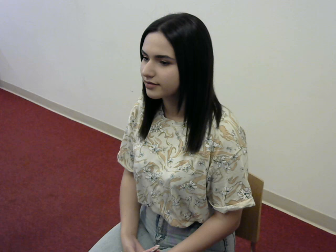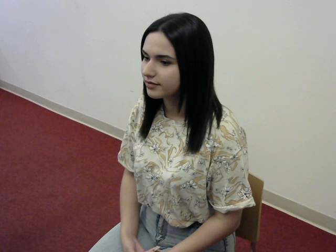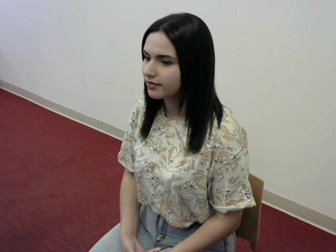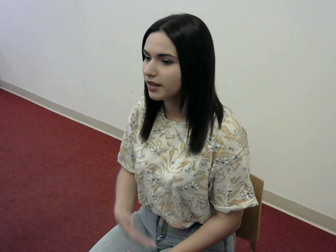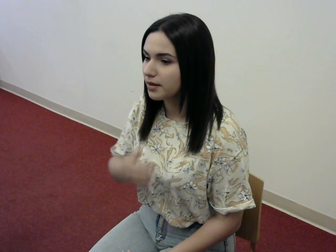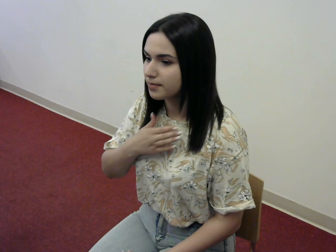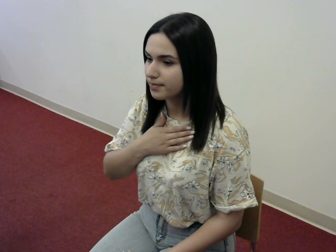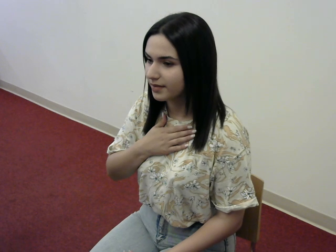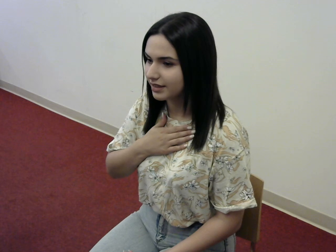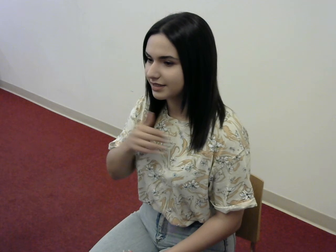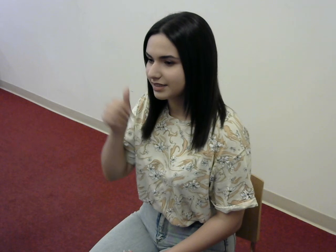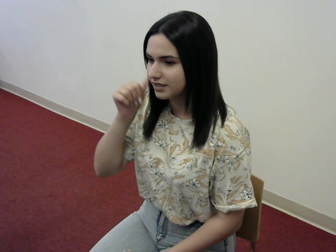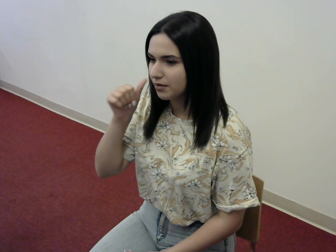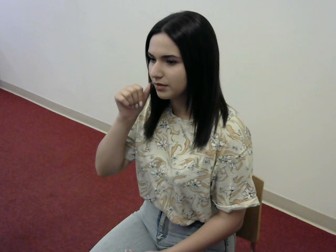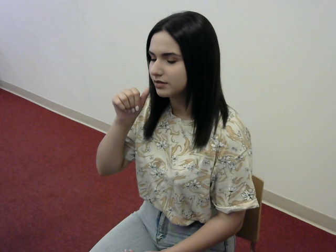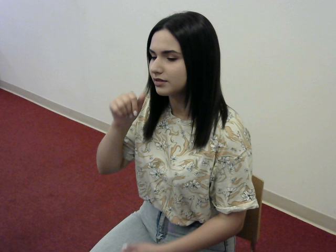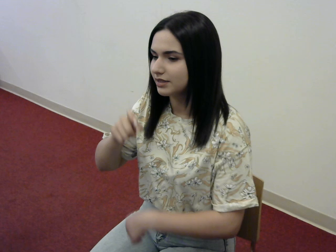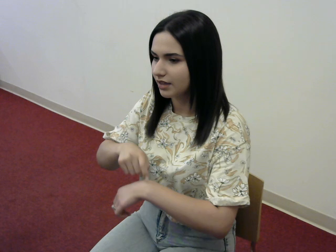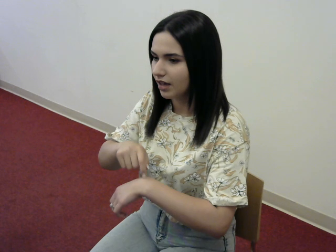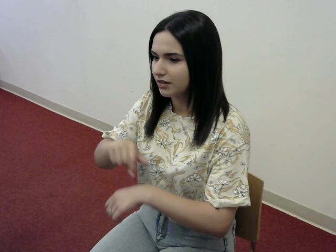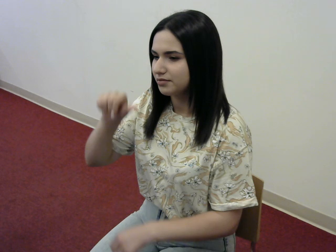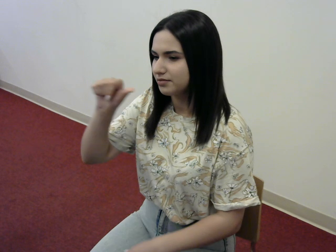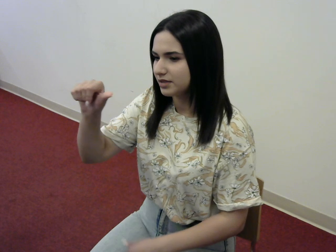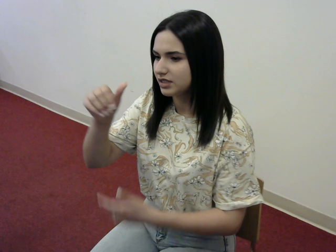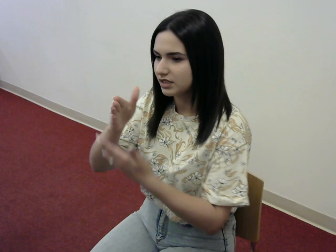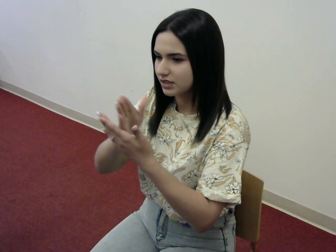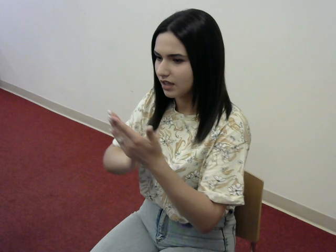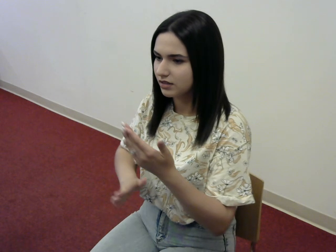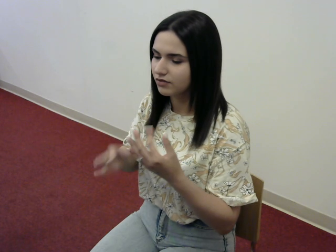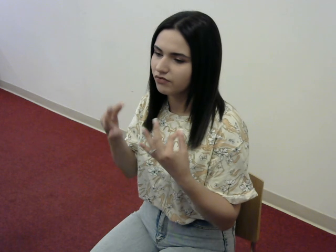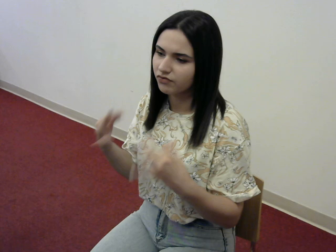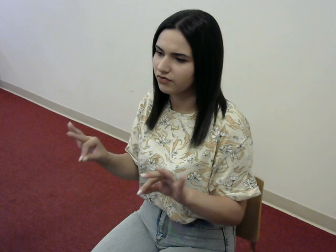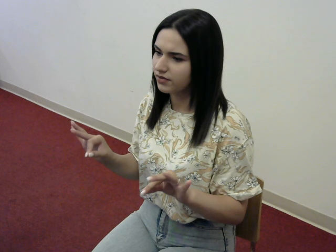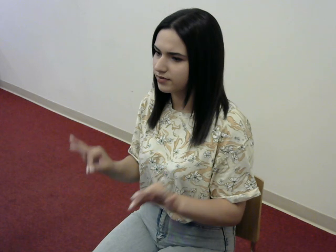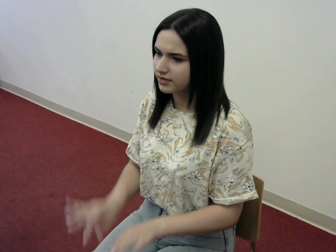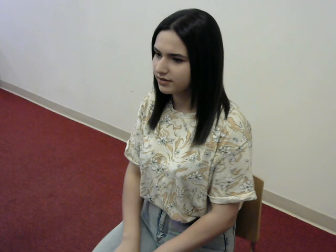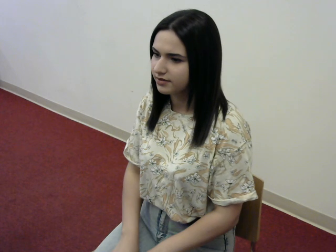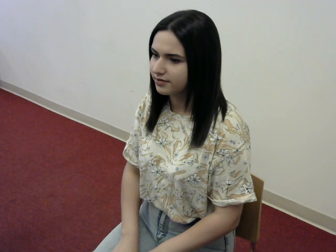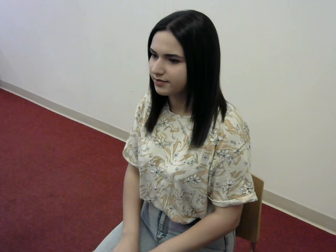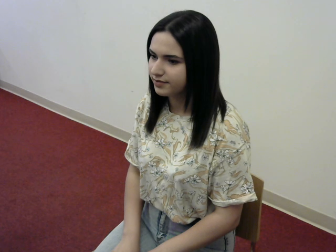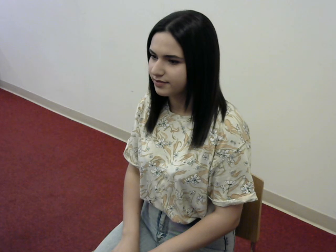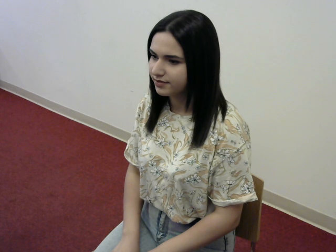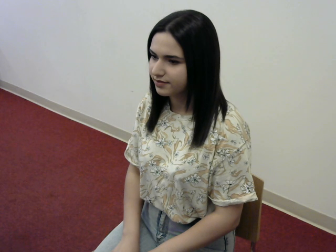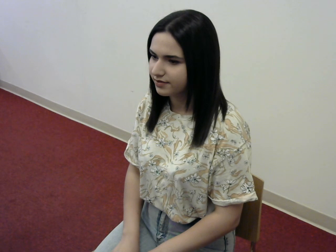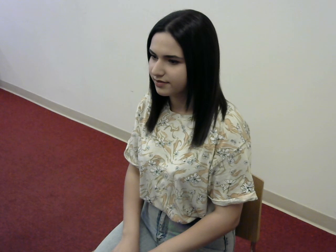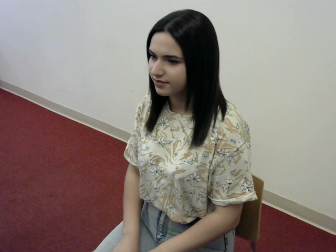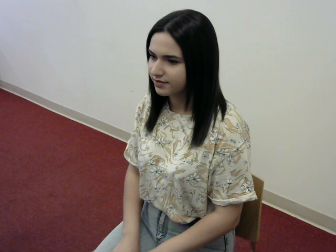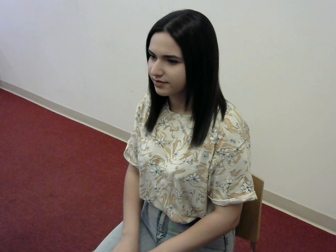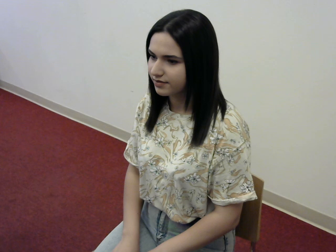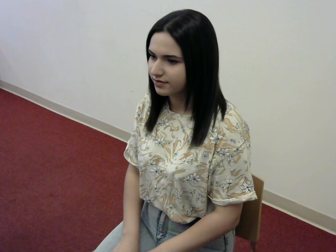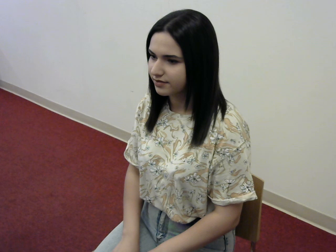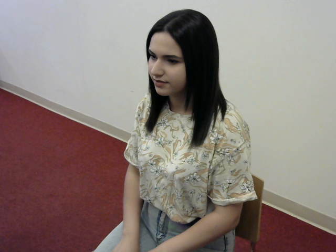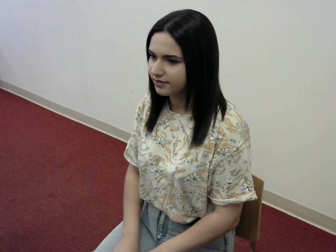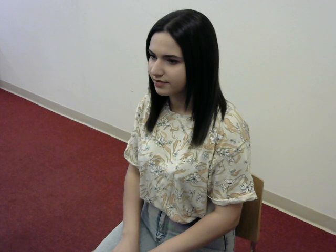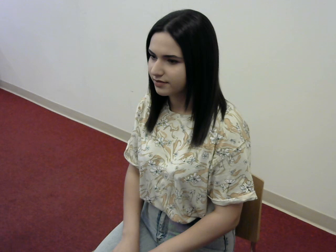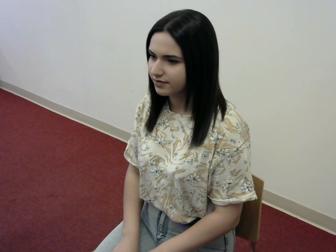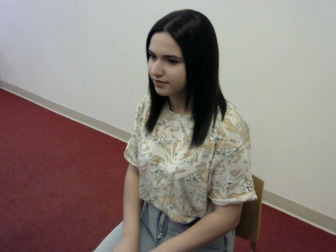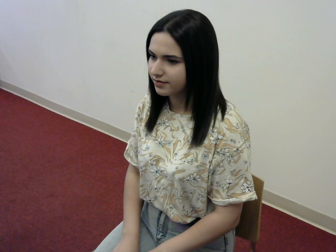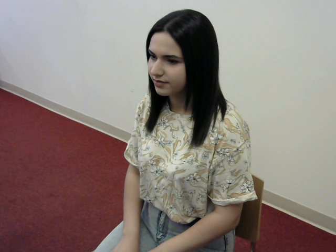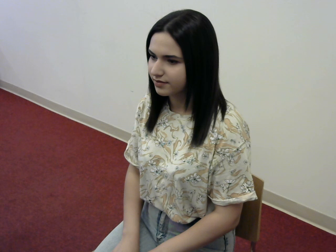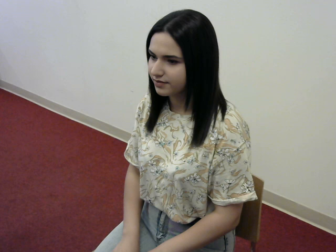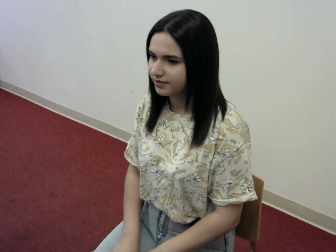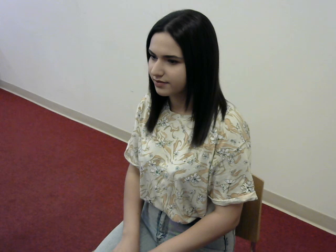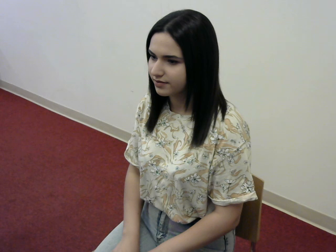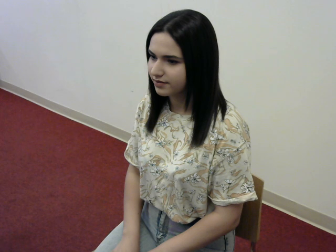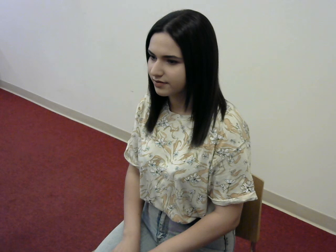Mən sabah saat birin yarısı boşam